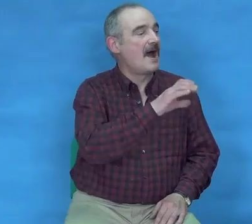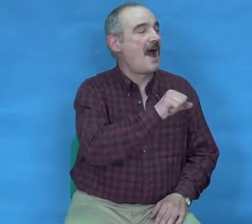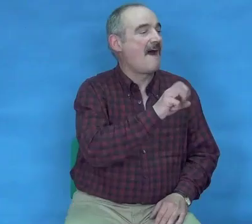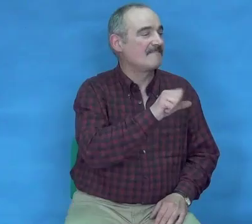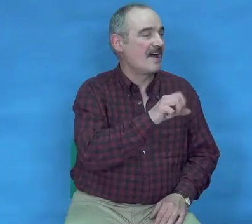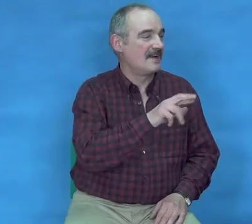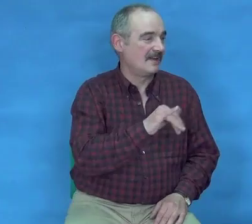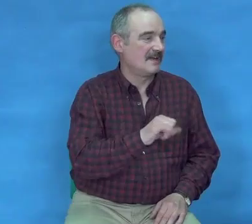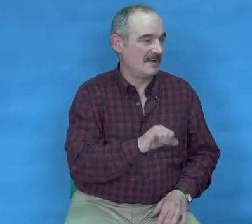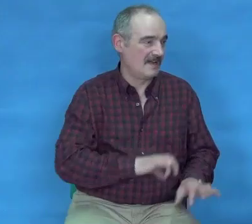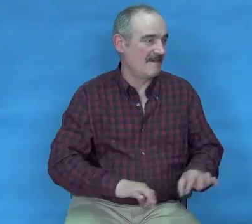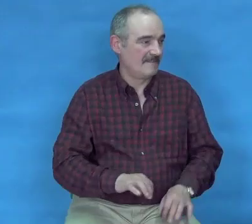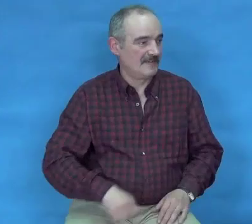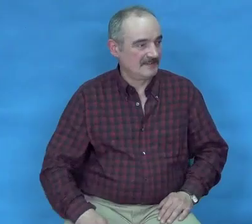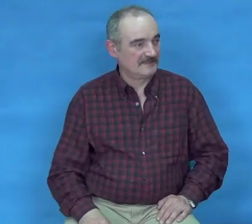Awaria, naprawiają.